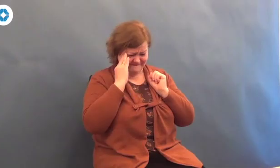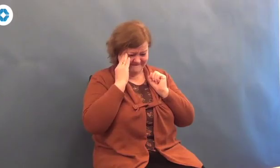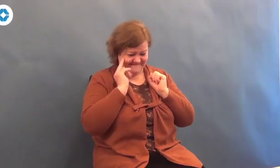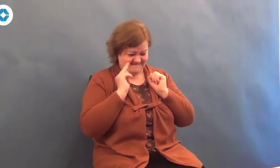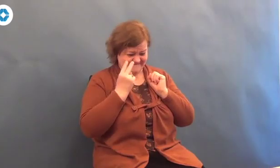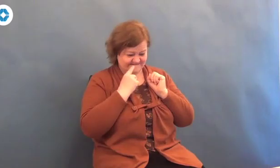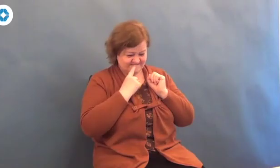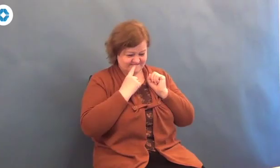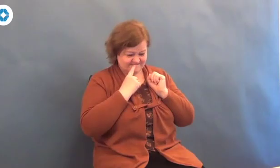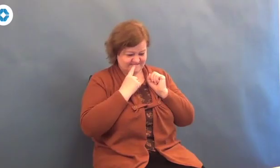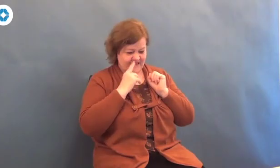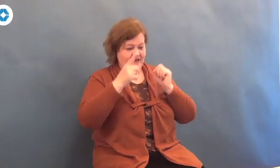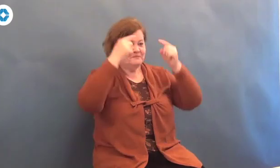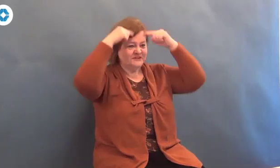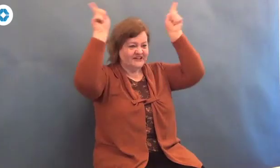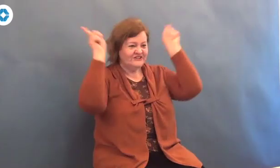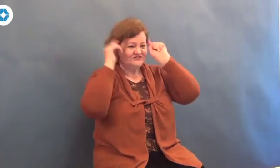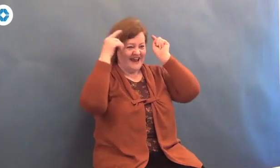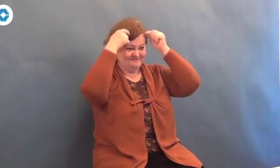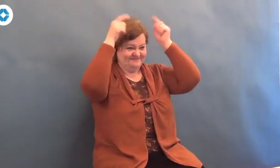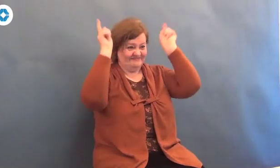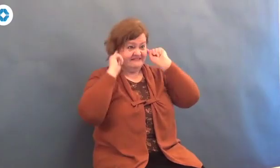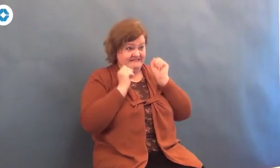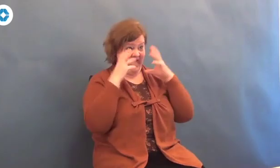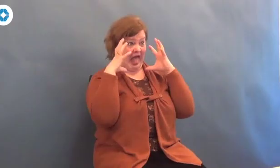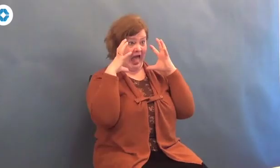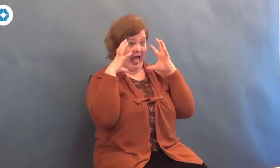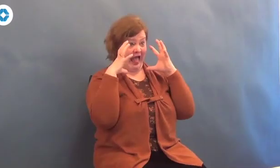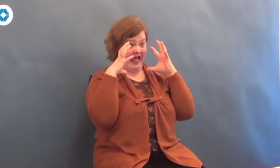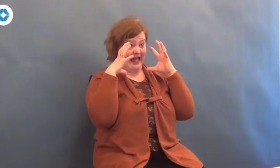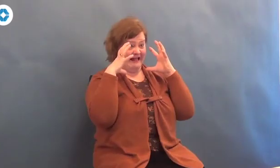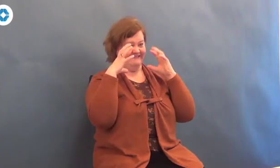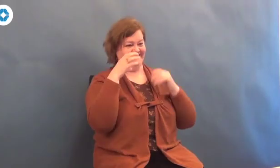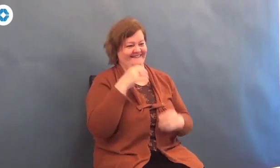Ten drugi... aa, to Myszka Miki, Myszka Miki przerażona!